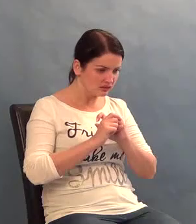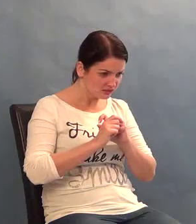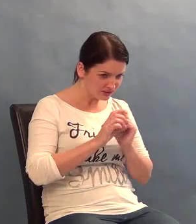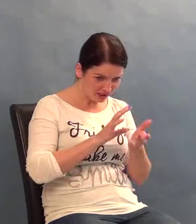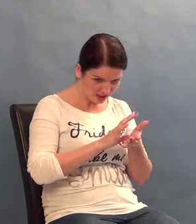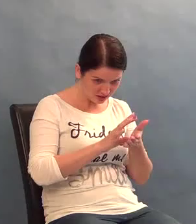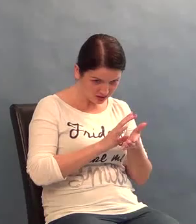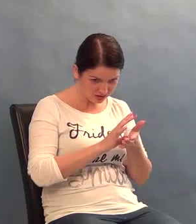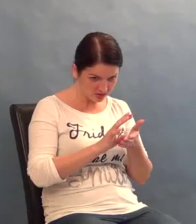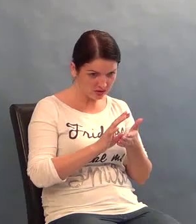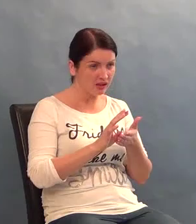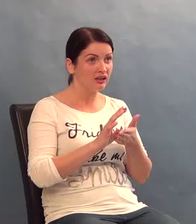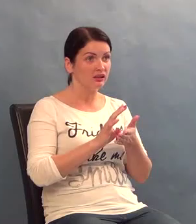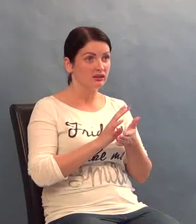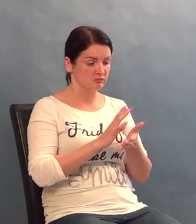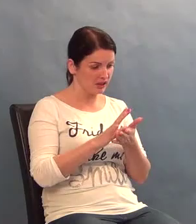Tak, dwudziestego czwartego lutego.